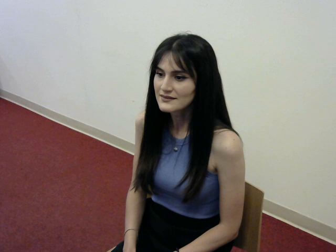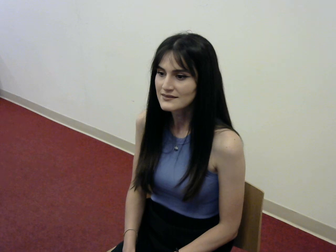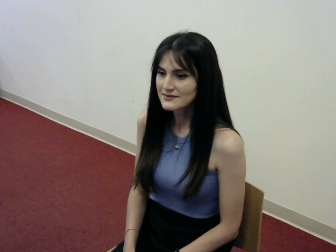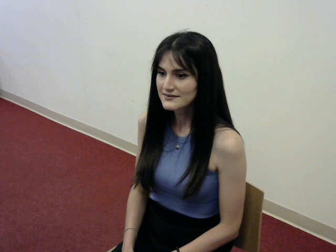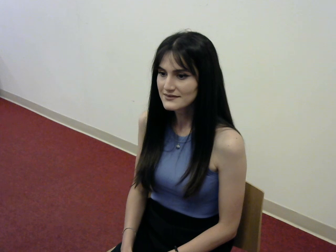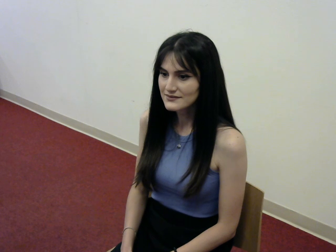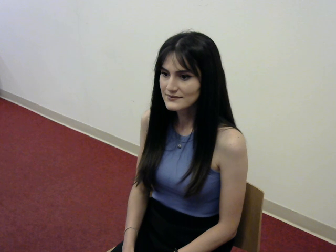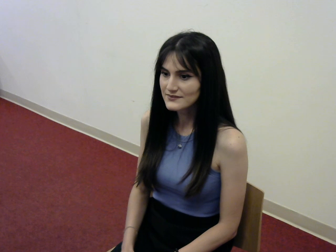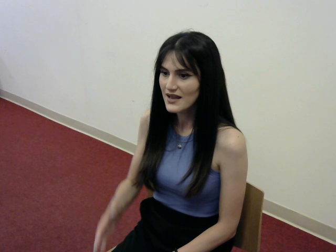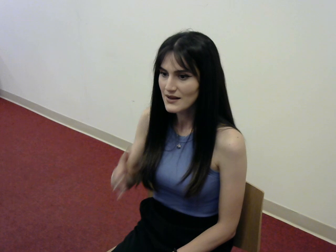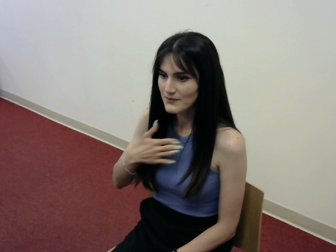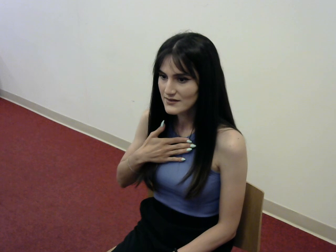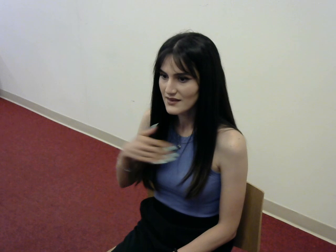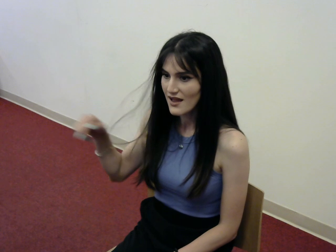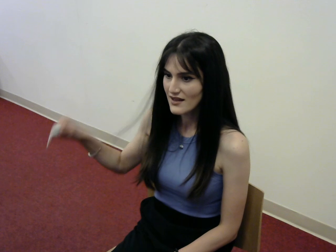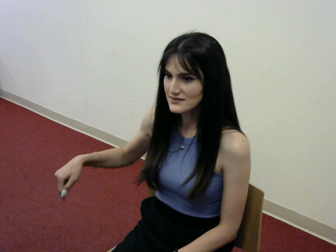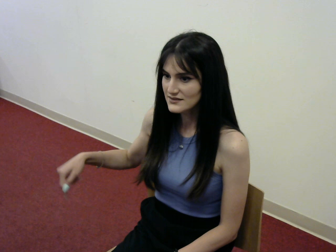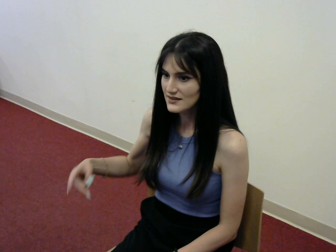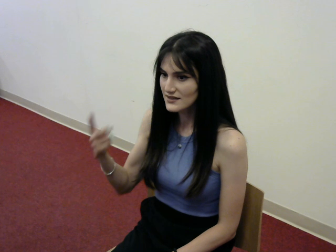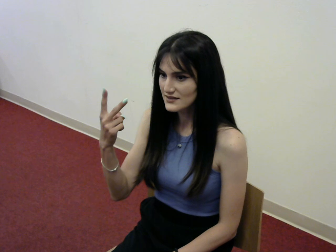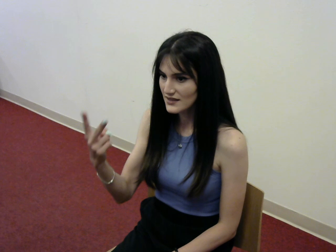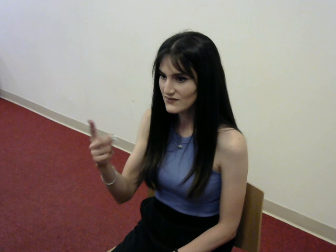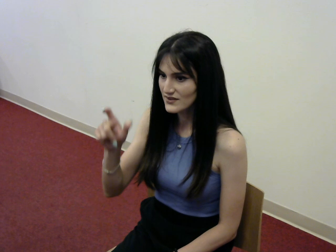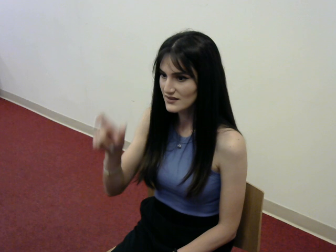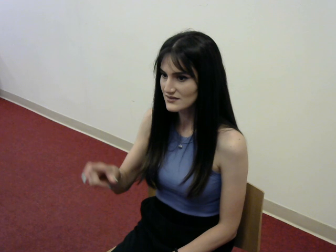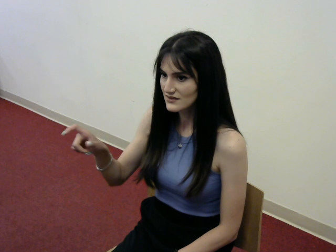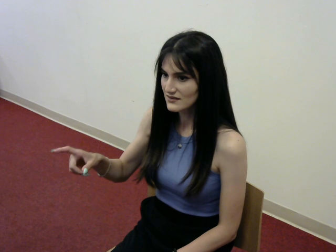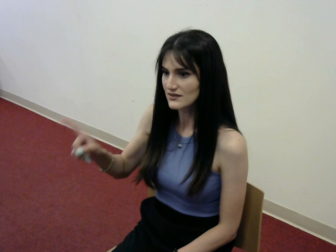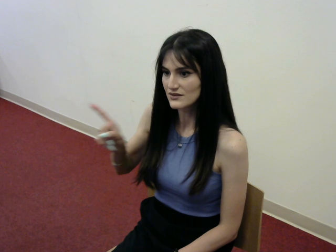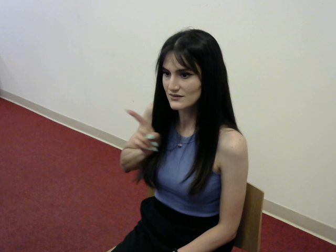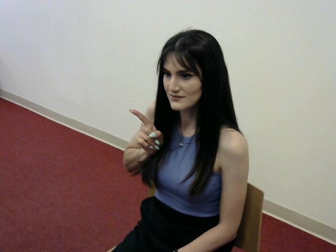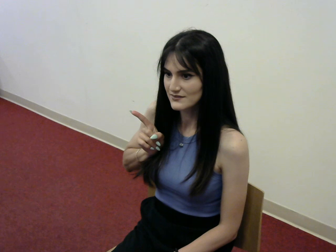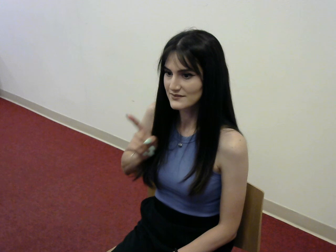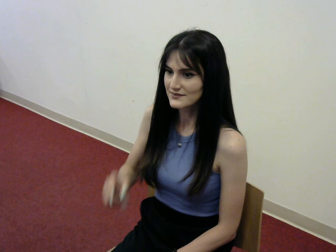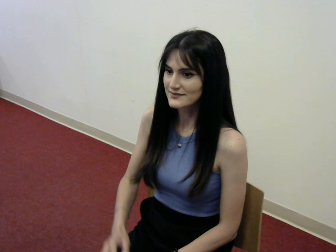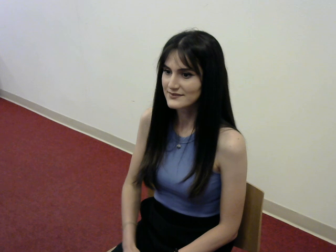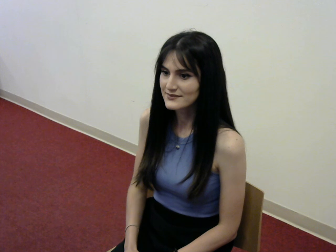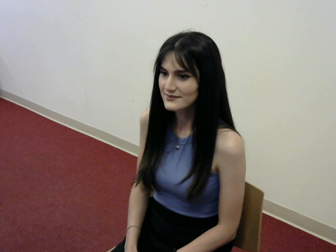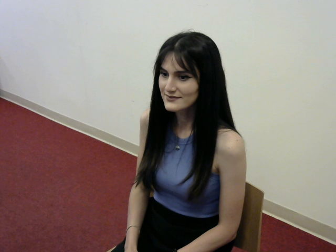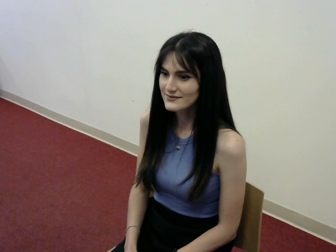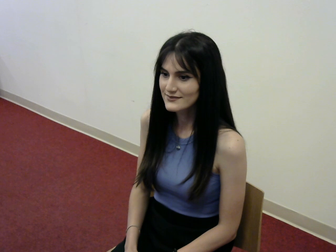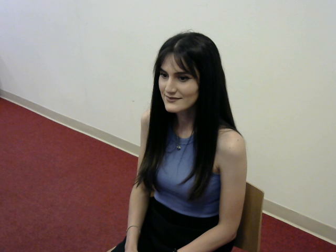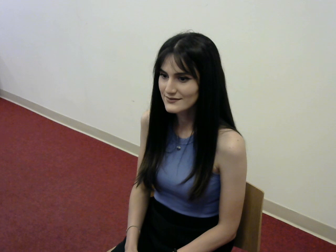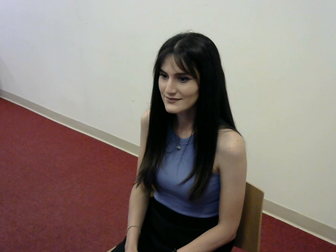Məni aşağıda 2 nəfər gözləyir